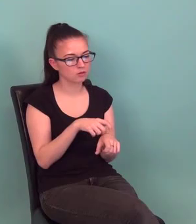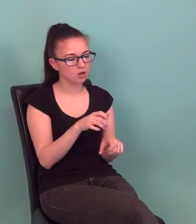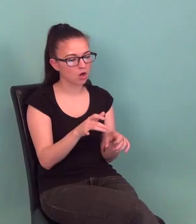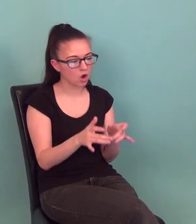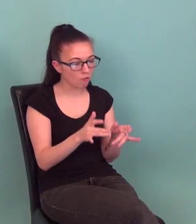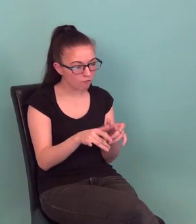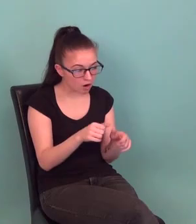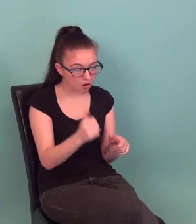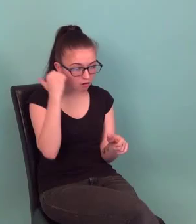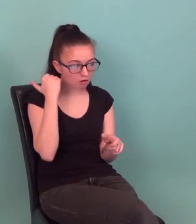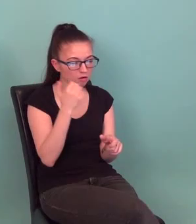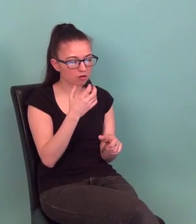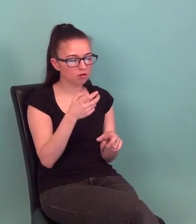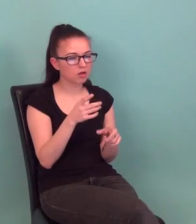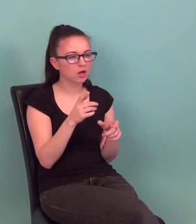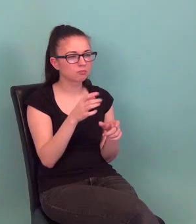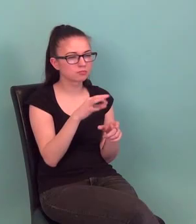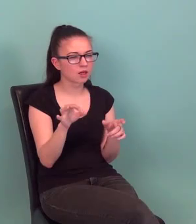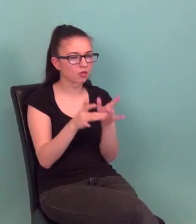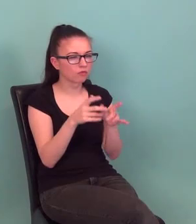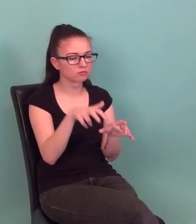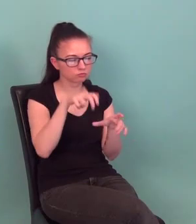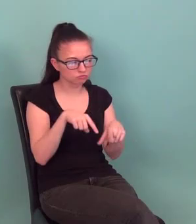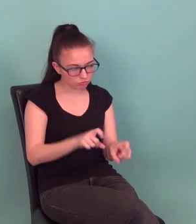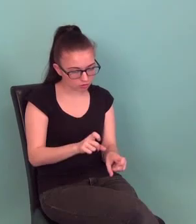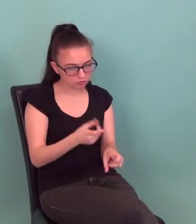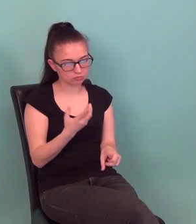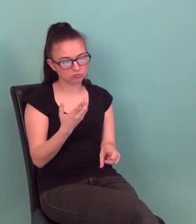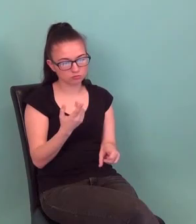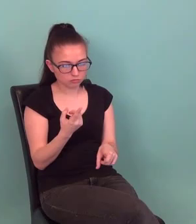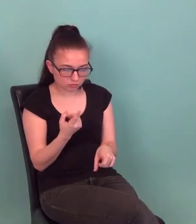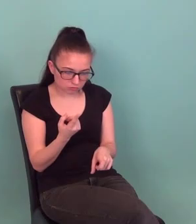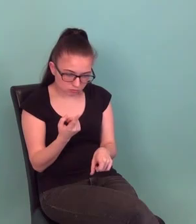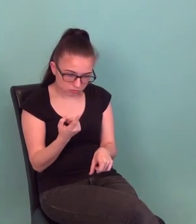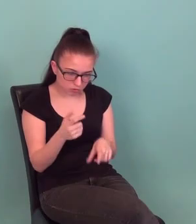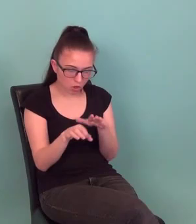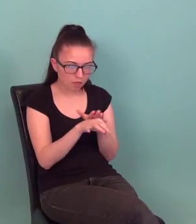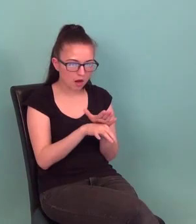Jest rower, specjalny rower i z tyłu dziecko na nim siedzi.